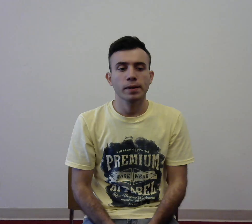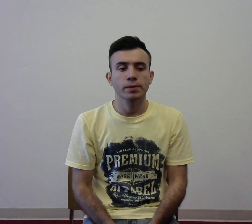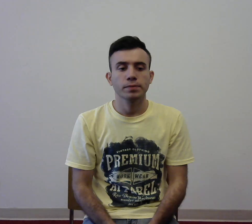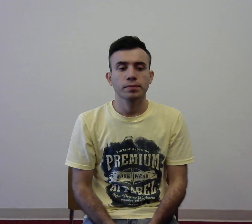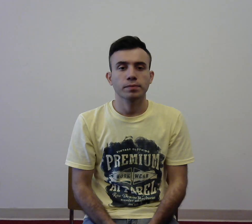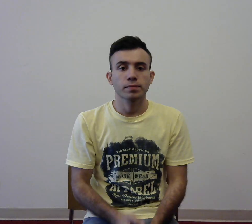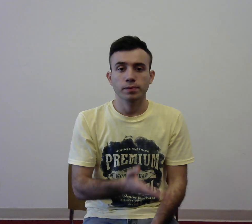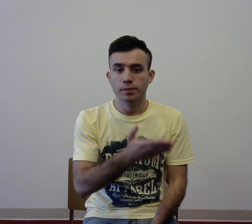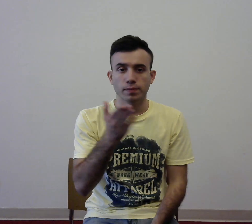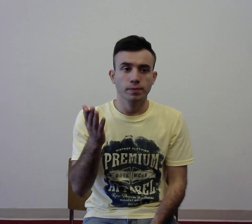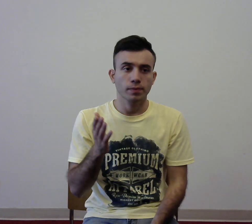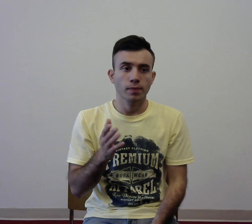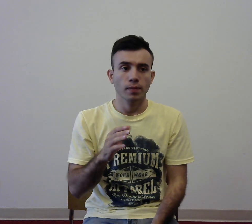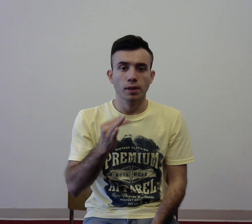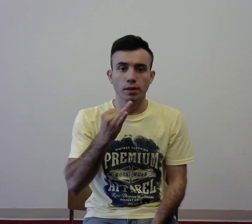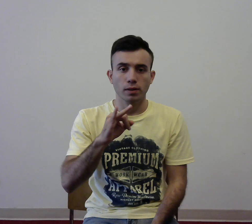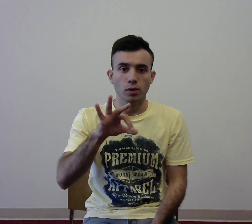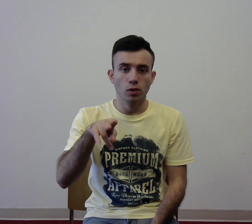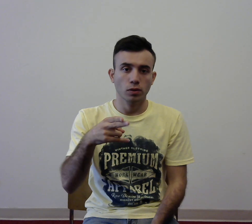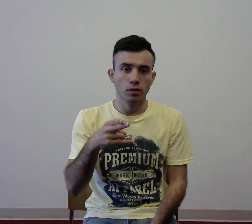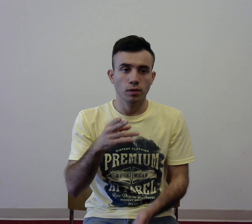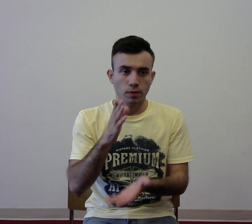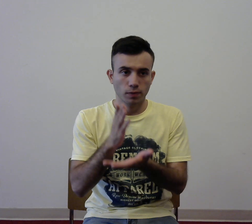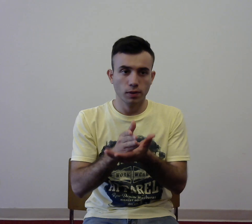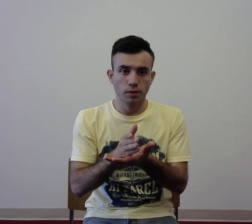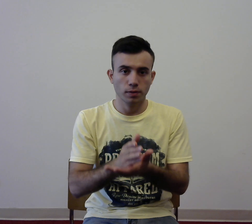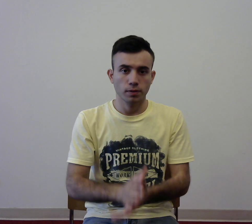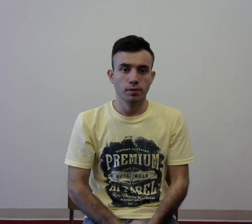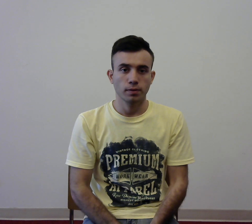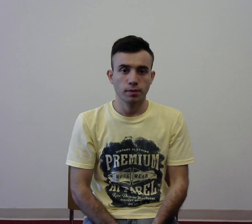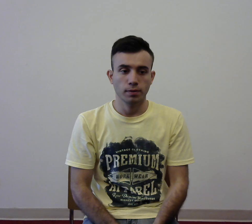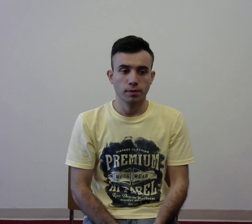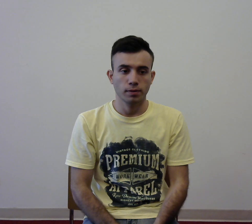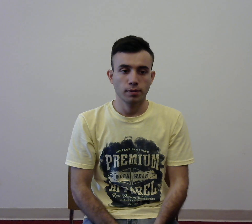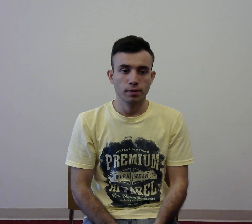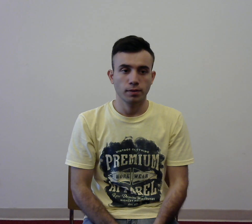Sizdə yod varmı?